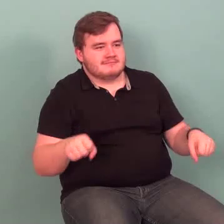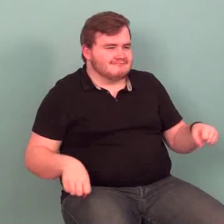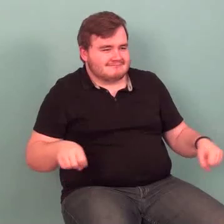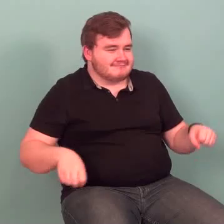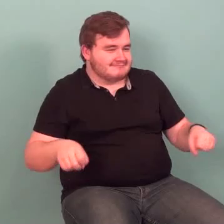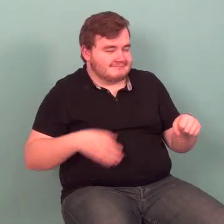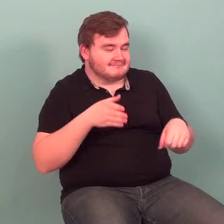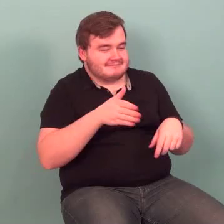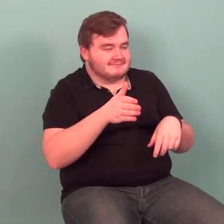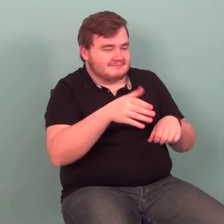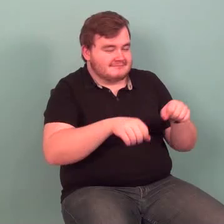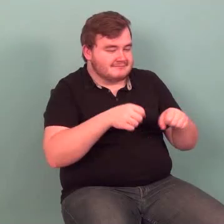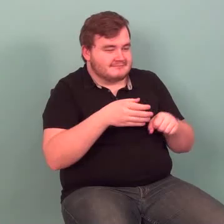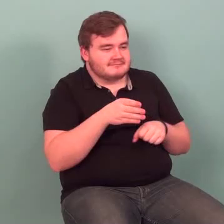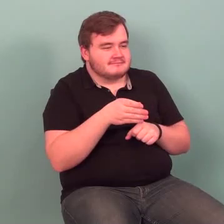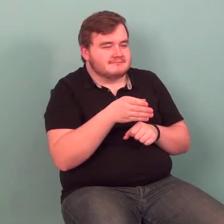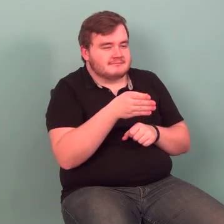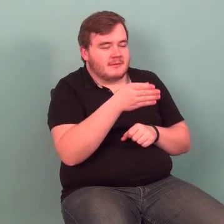Odjeżdża szybko slalomem.